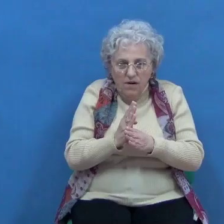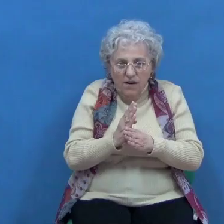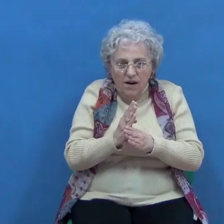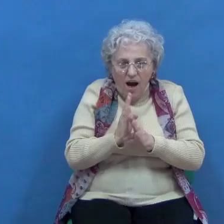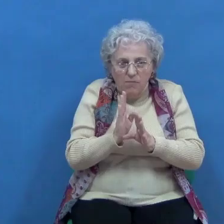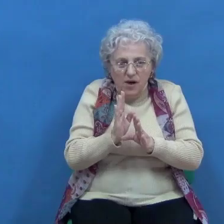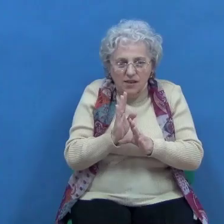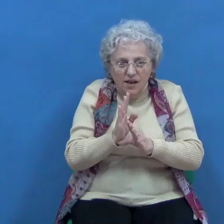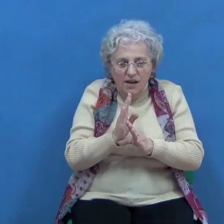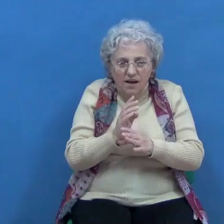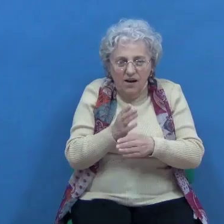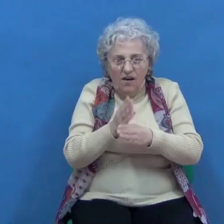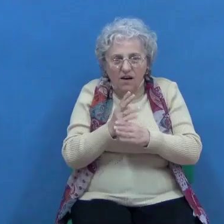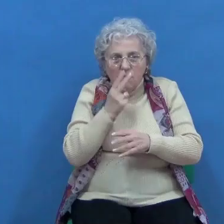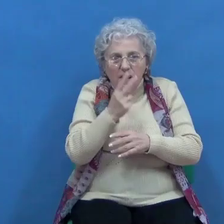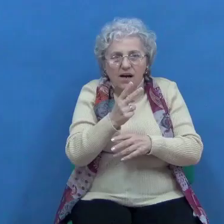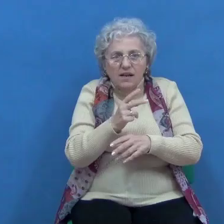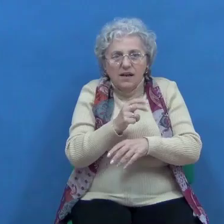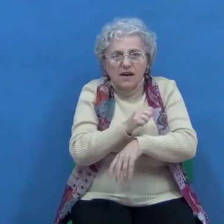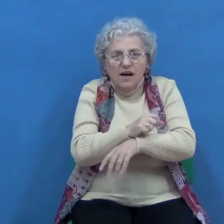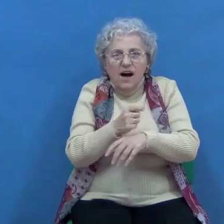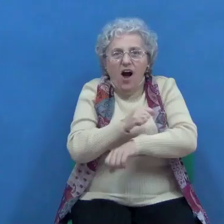Potem... schował się... patrzy na okno.